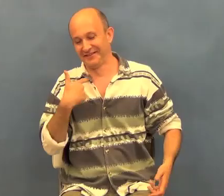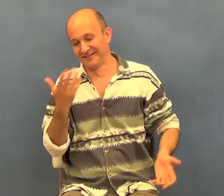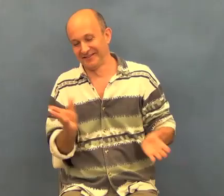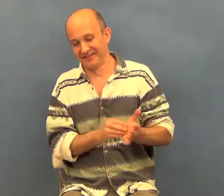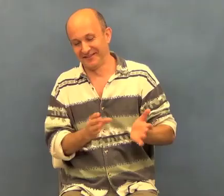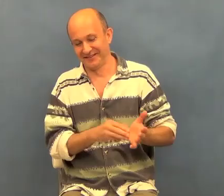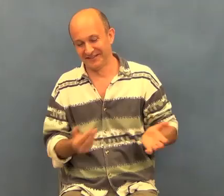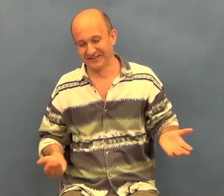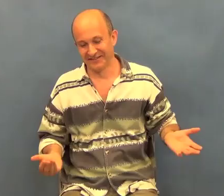Na przykład.